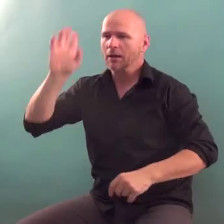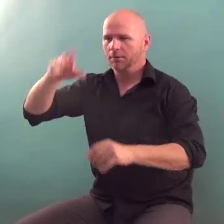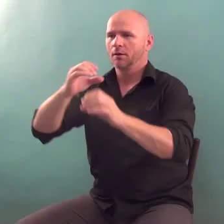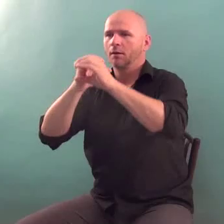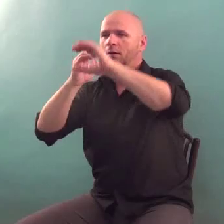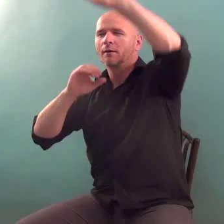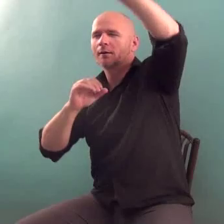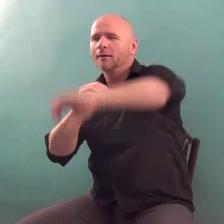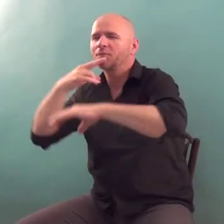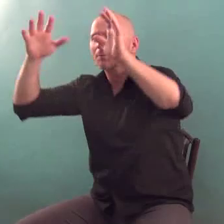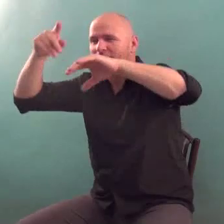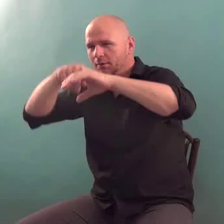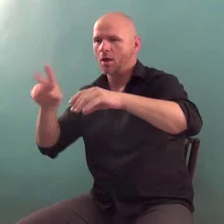Wchodzi do rury, którą płynie woda, kiedy pada deszcz.